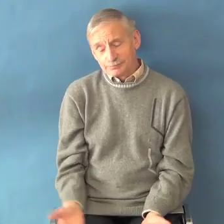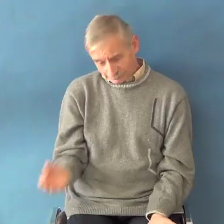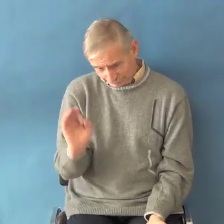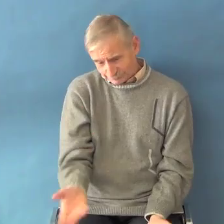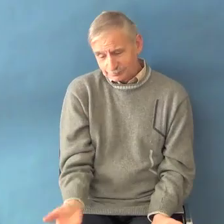Dobrze.